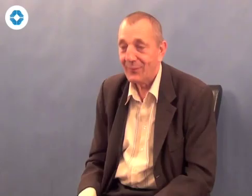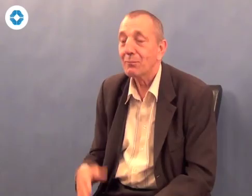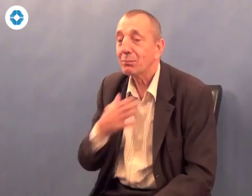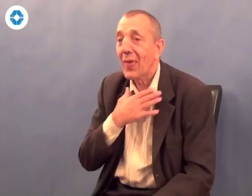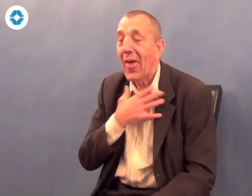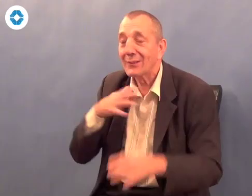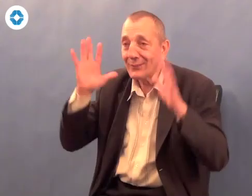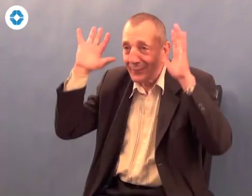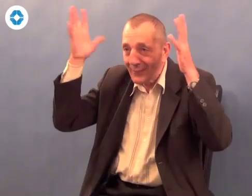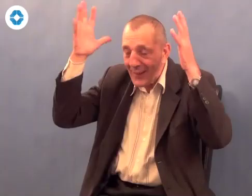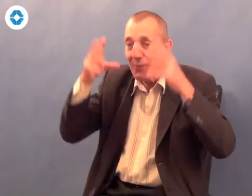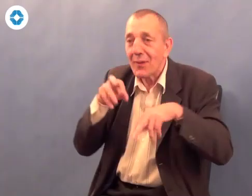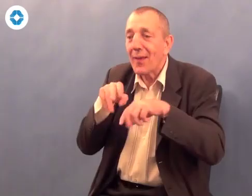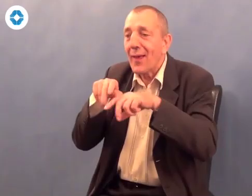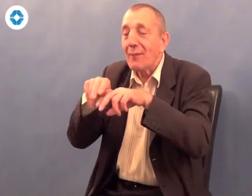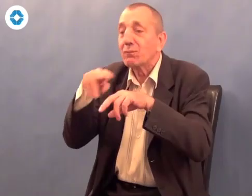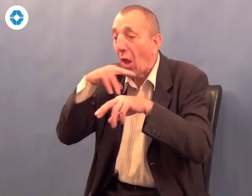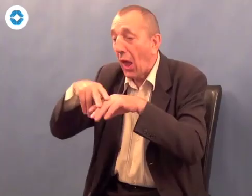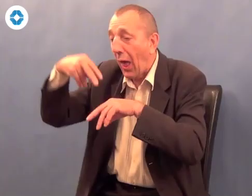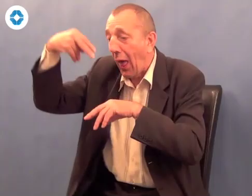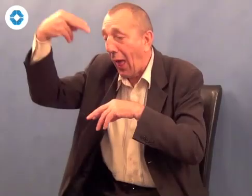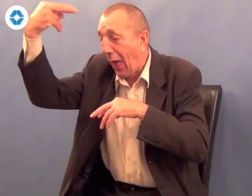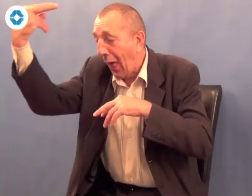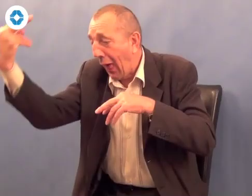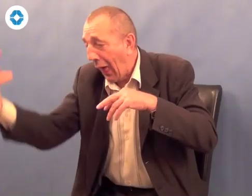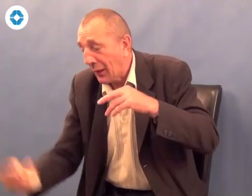Pies z jeleniem idzie, wpada do wody.